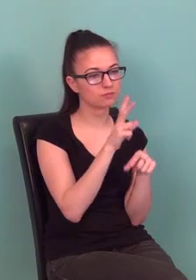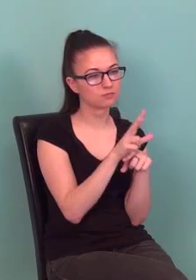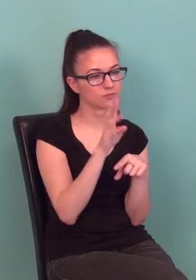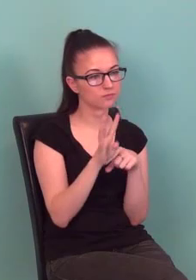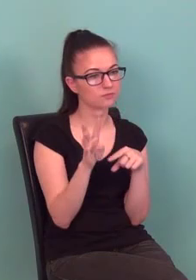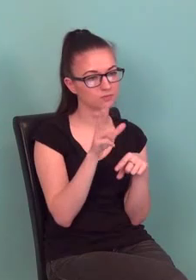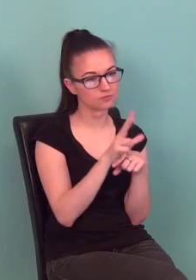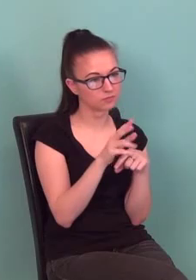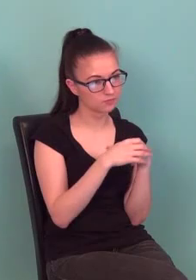Trzynastego, czternastego, trzynastego.